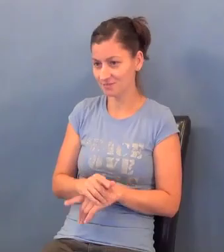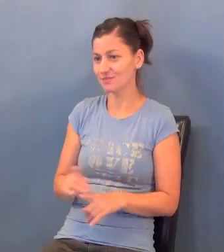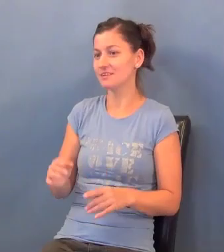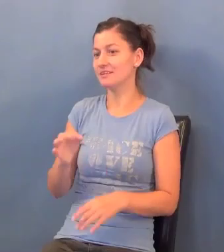Nie wolno.